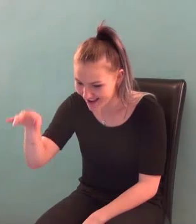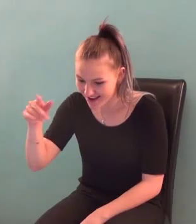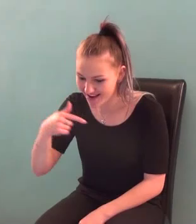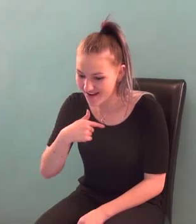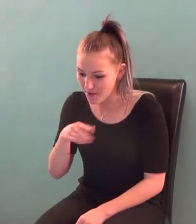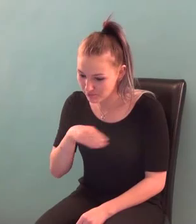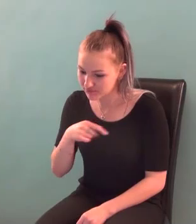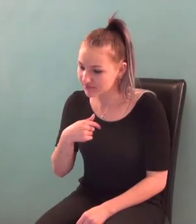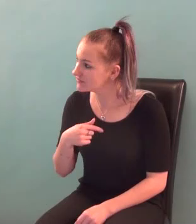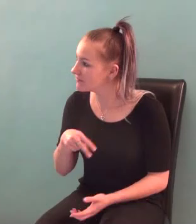Ja mogę...